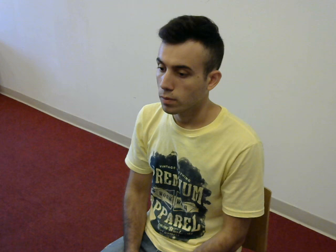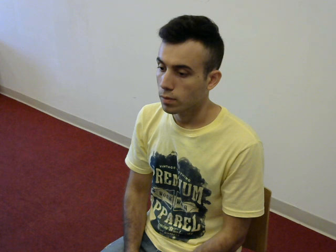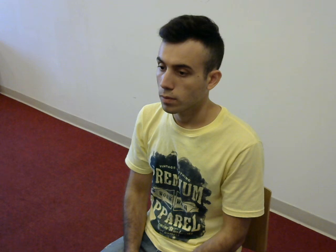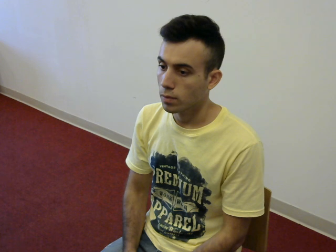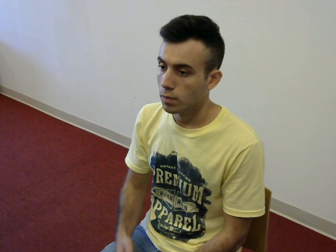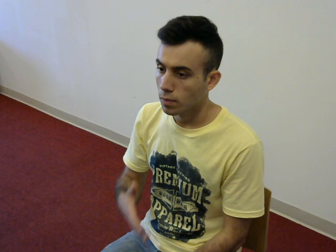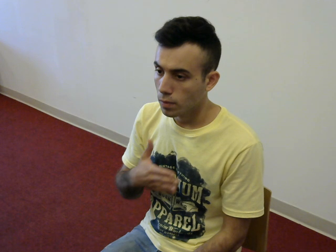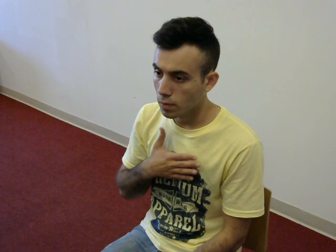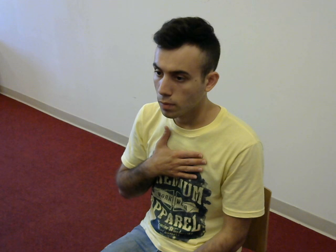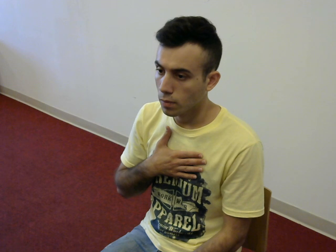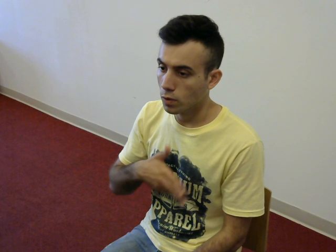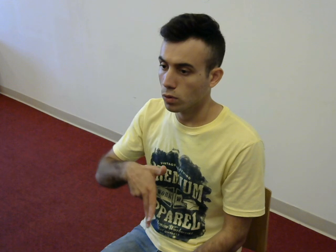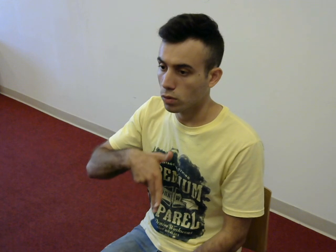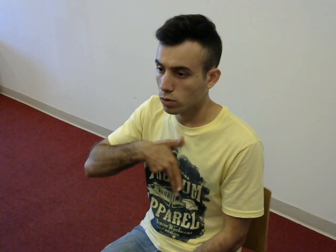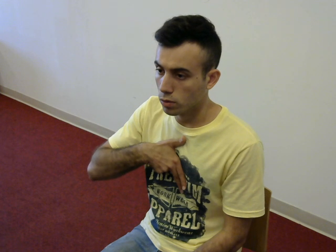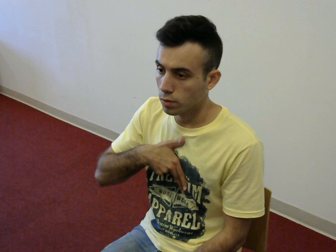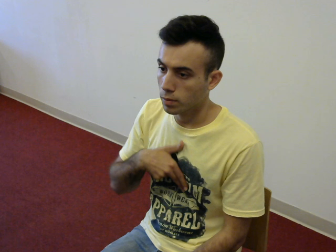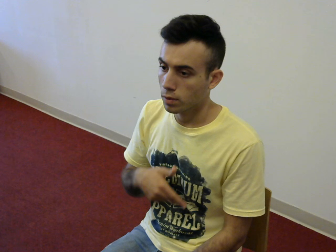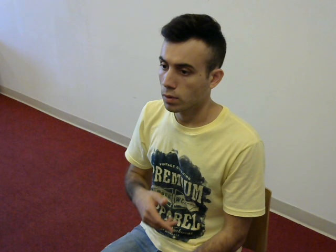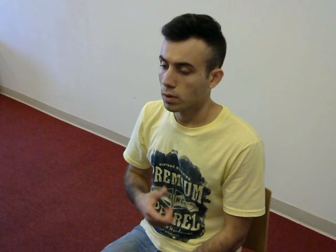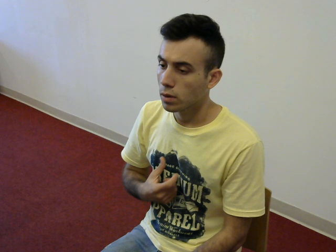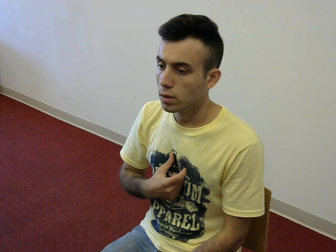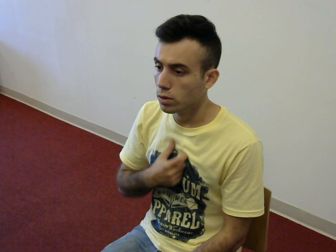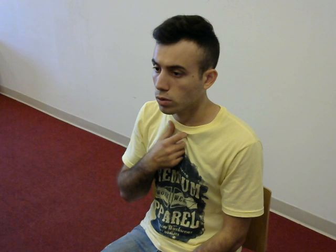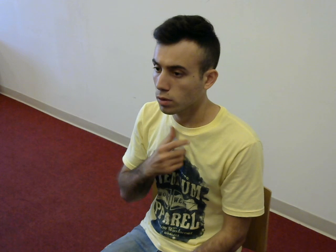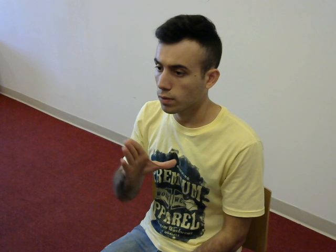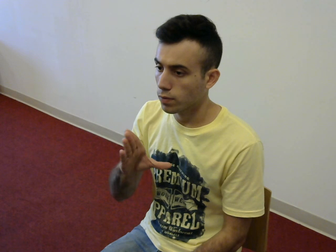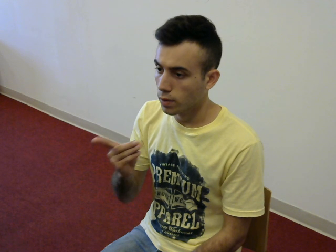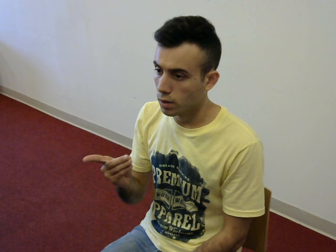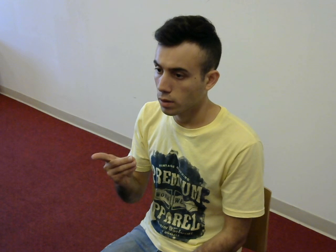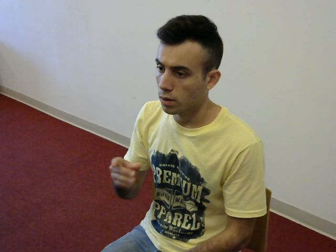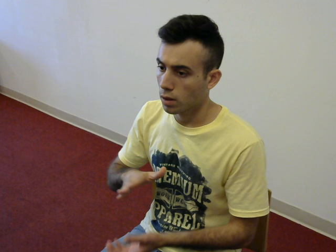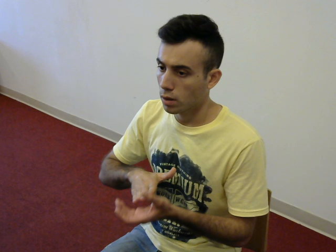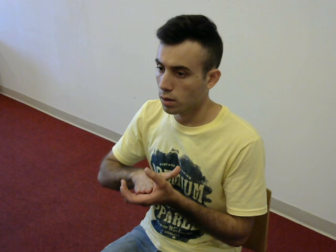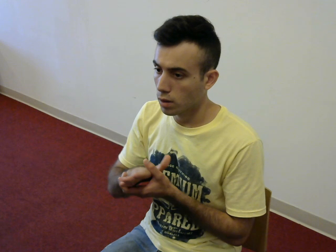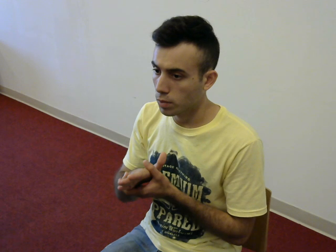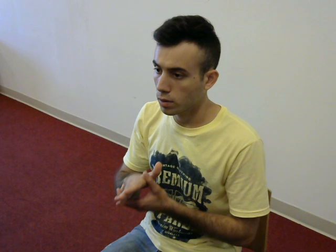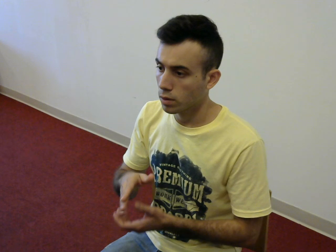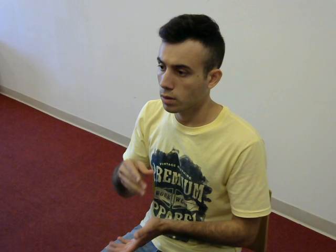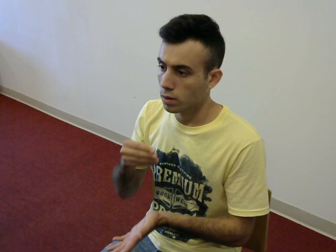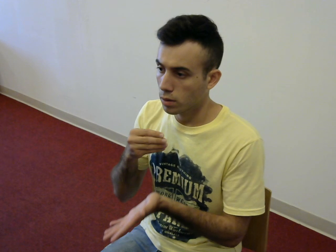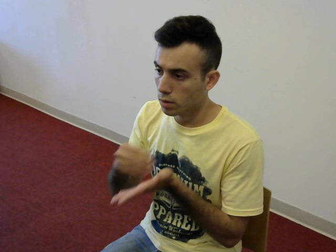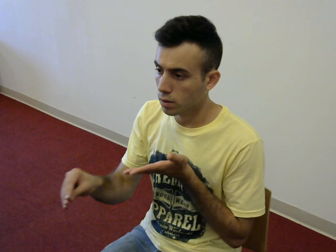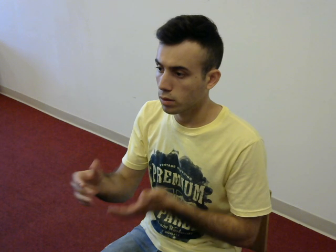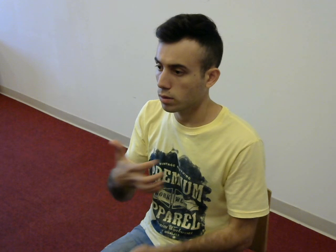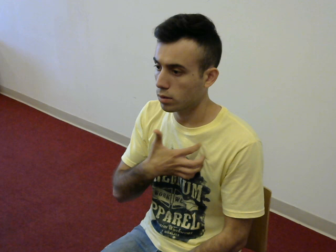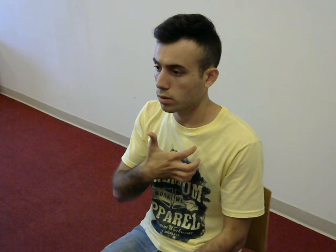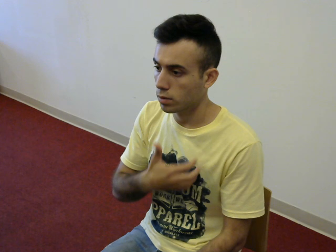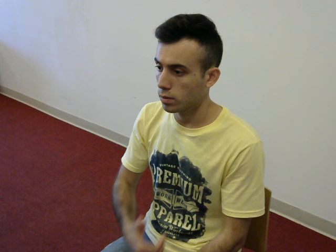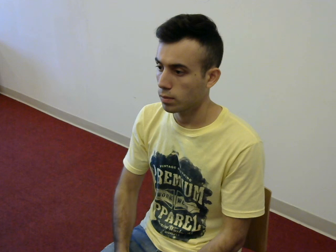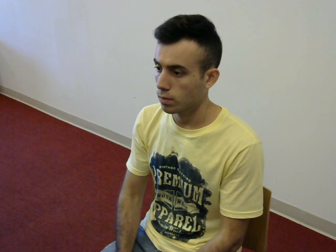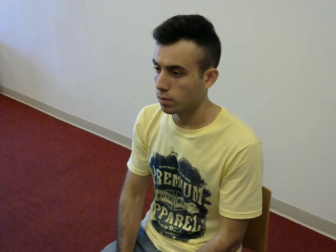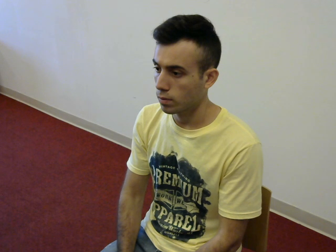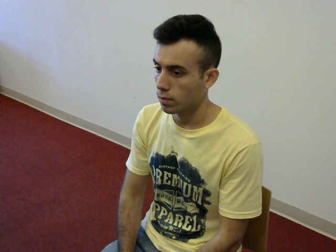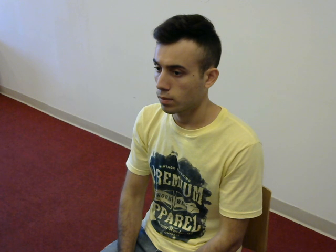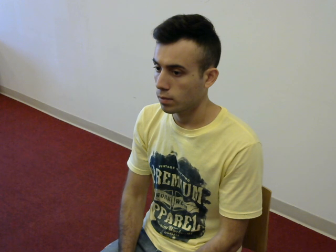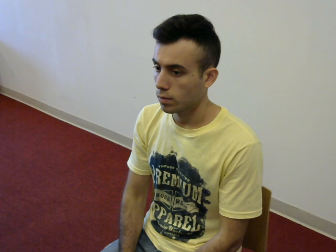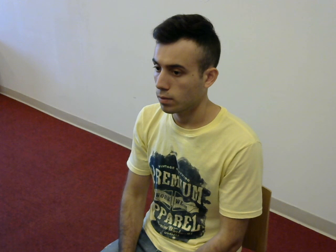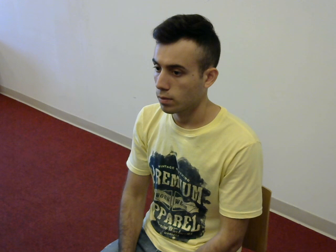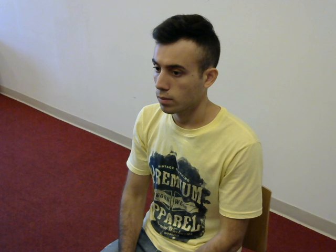Mən kostyum, qalstuk və ayaqqabı almaq istəyirəm